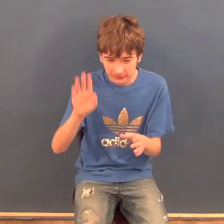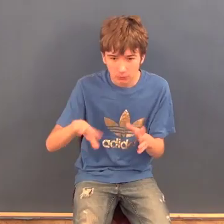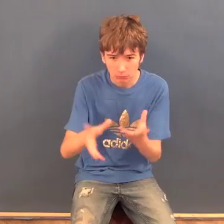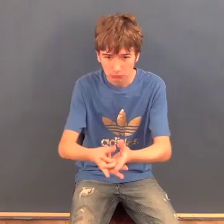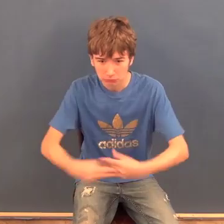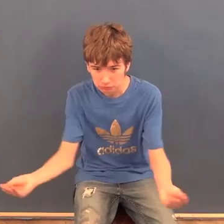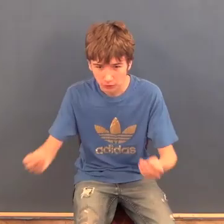Żaba zniknęła.